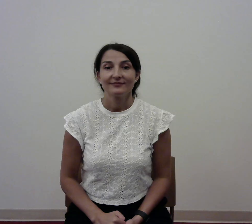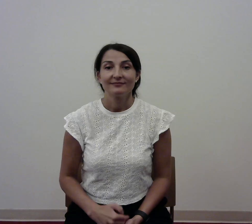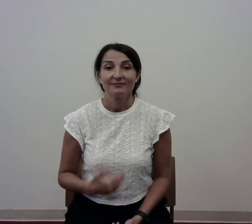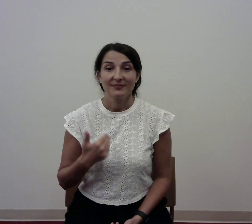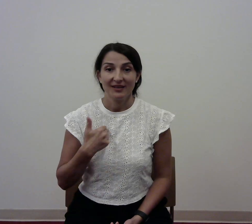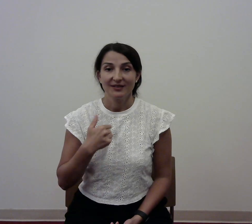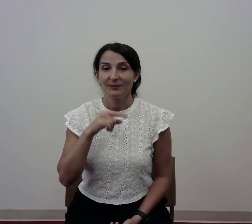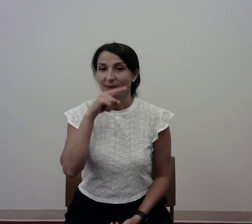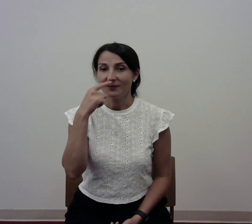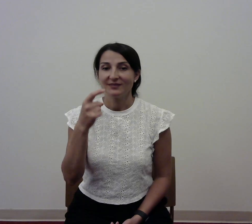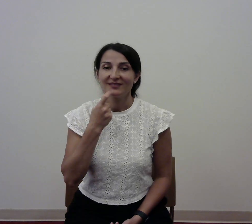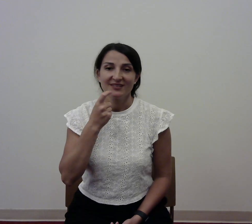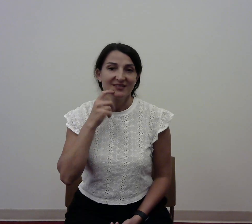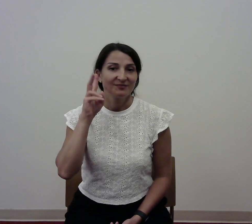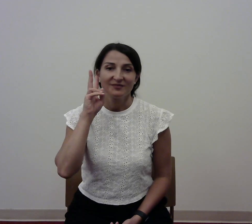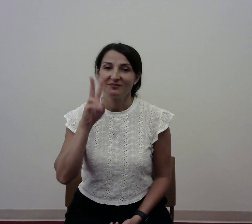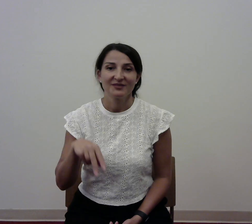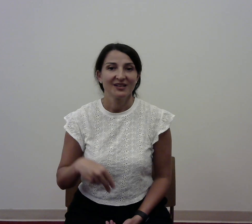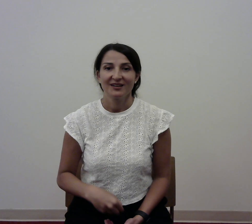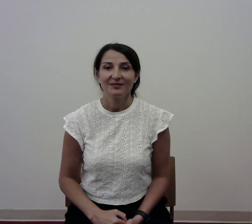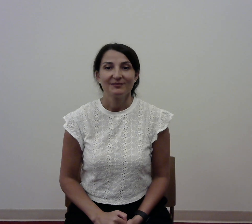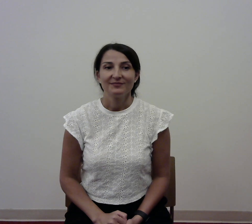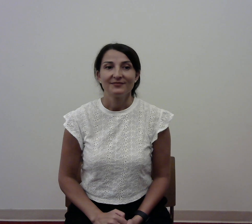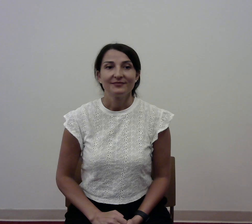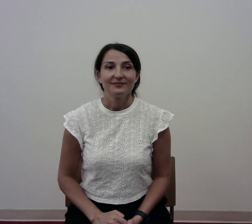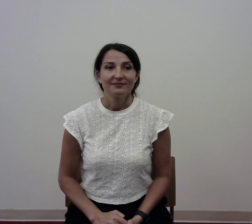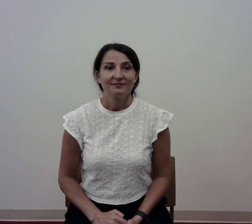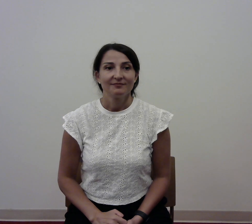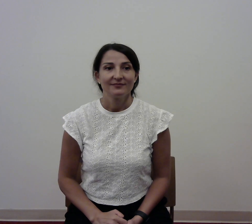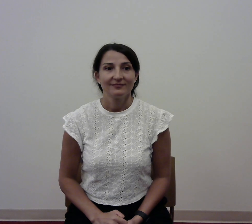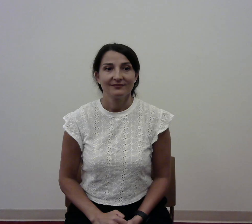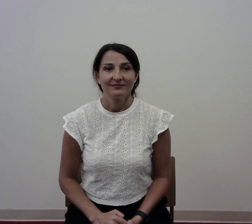Mən rus dilini bilmirəm